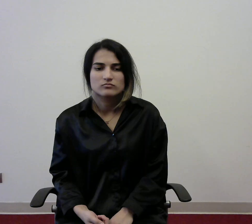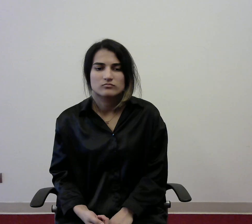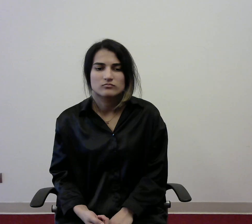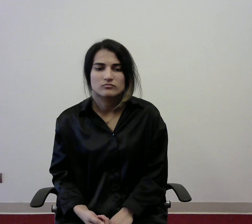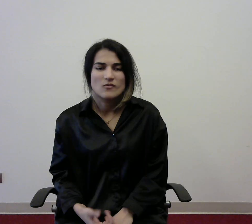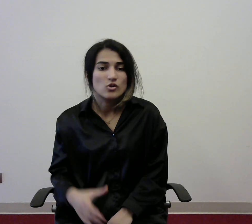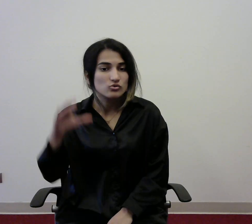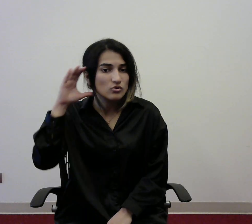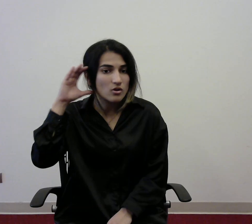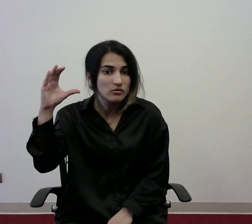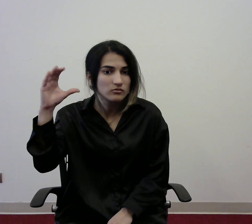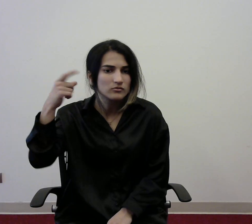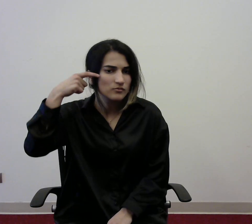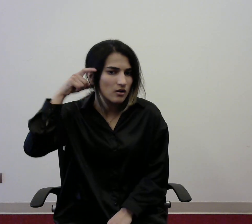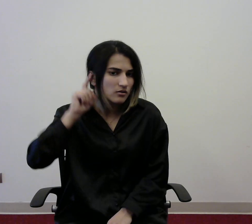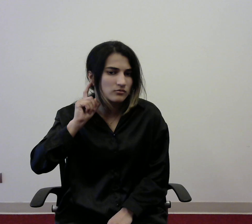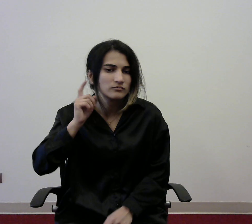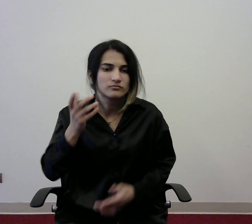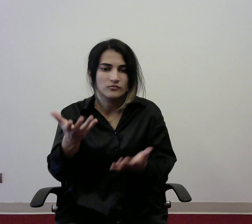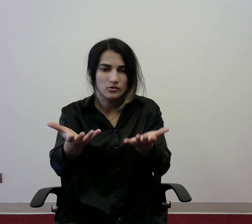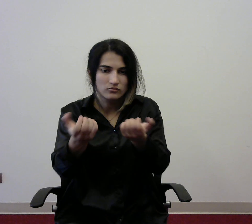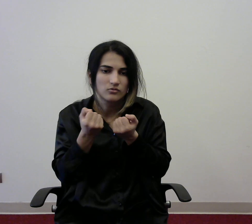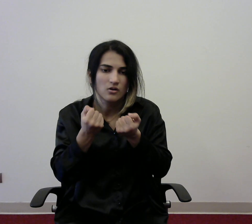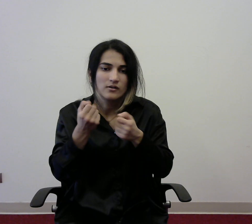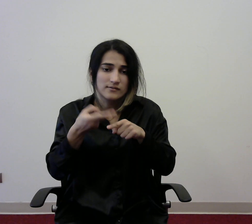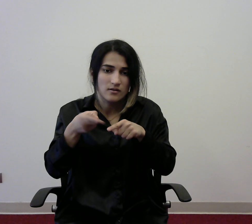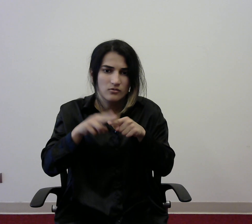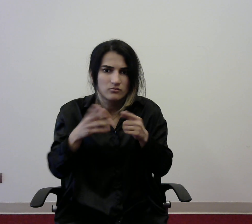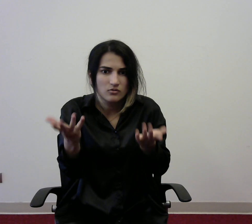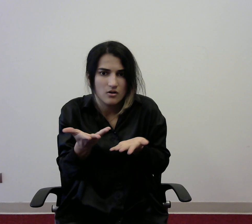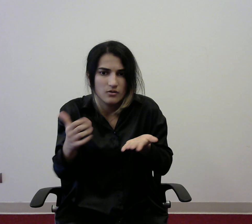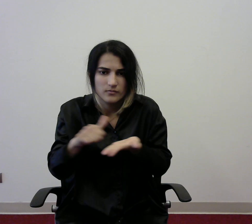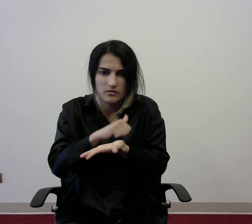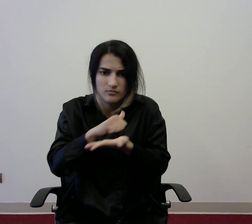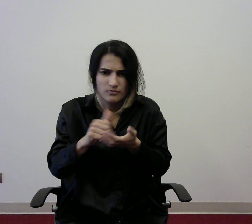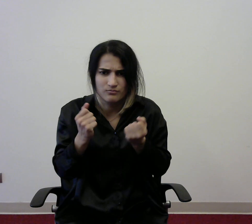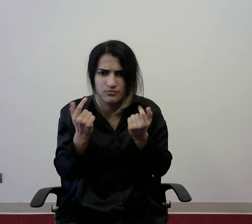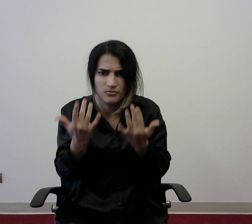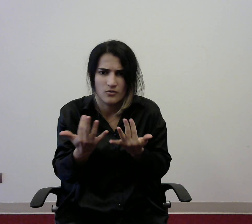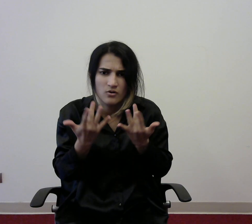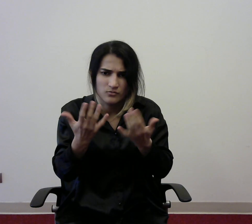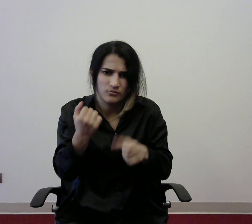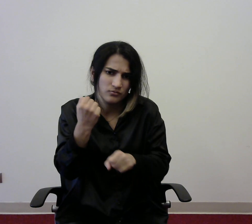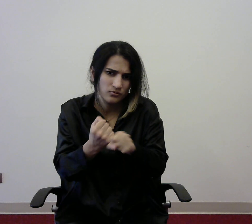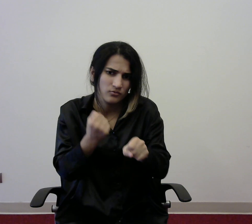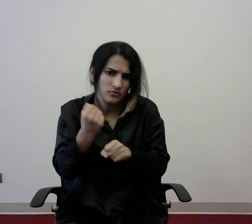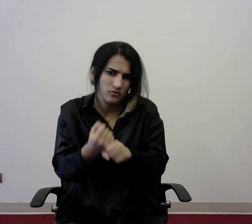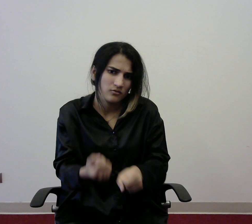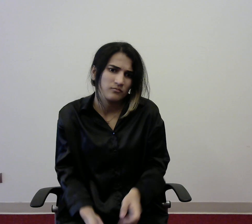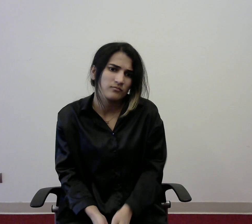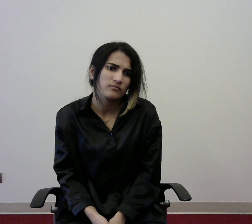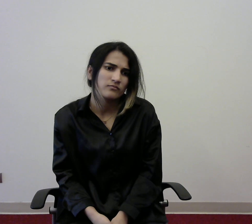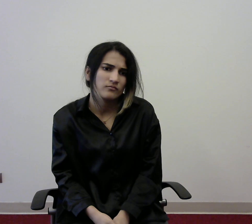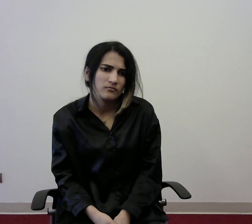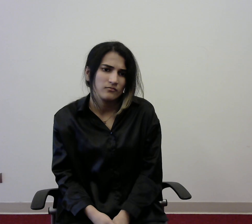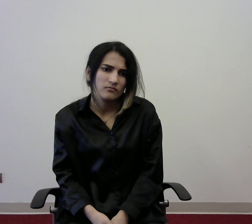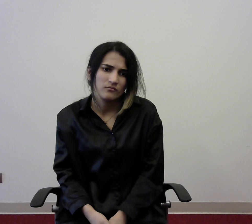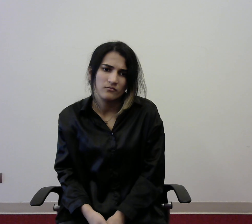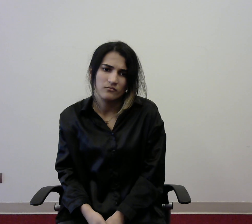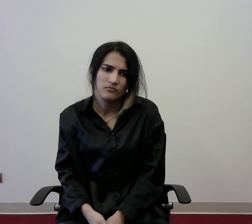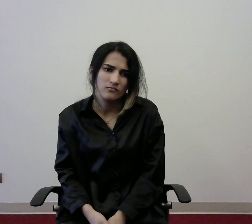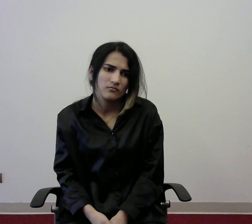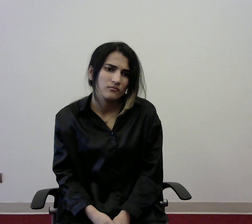Eşitmə aparatı alınması üçün hansı sənədlər tələb edilir?